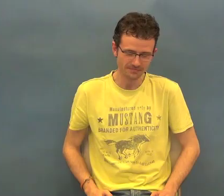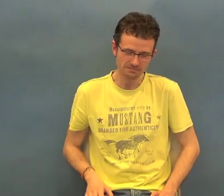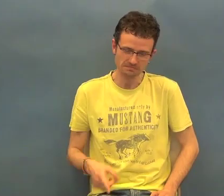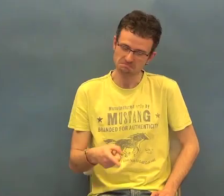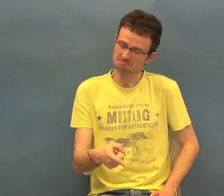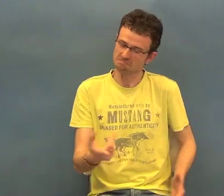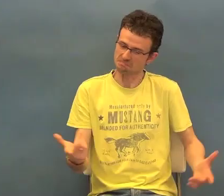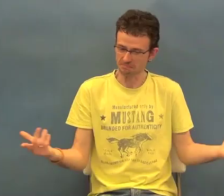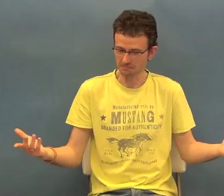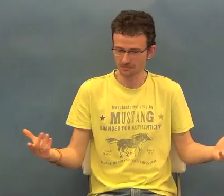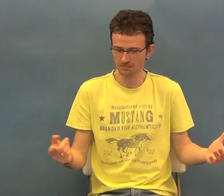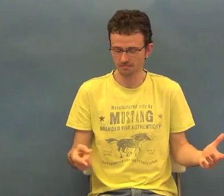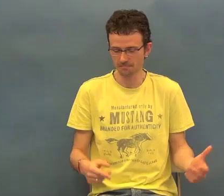Nie wiem.